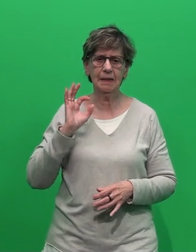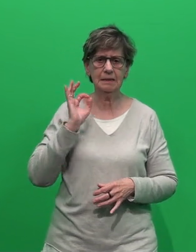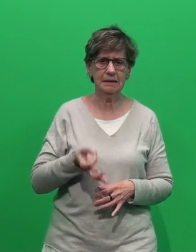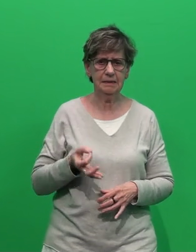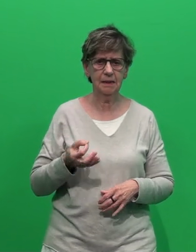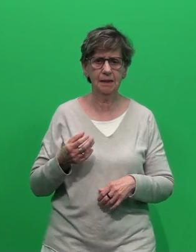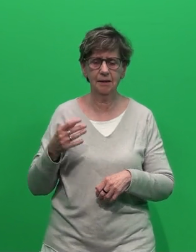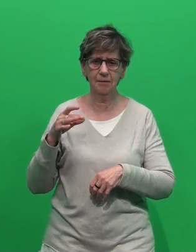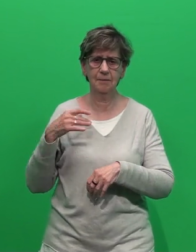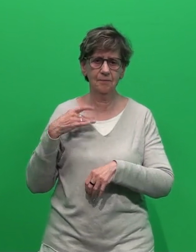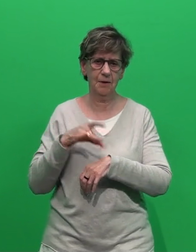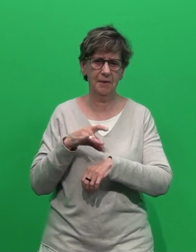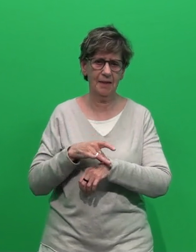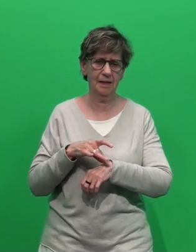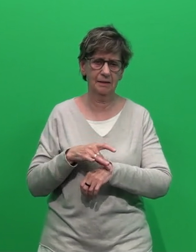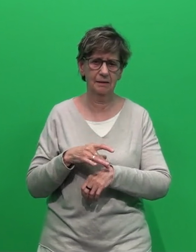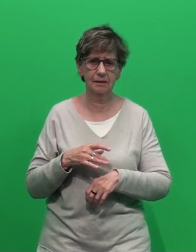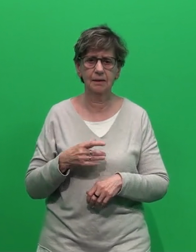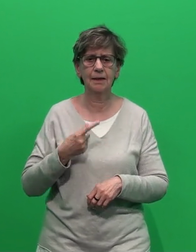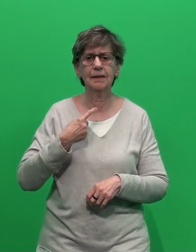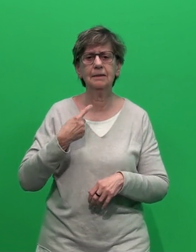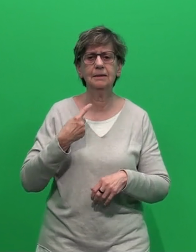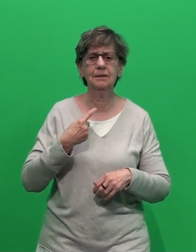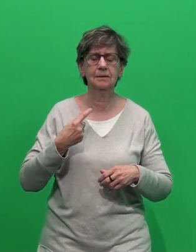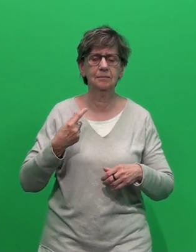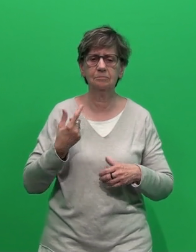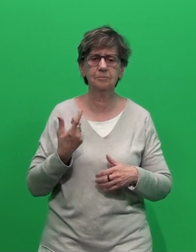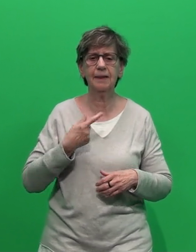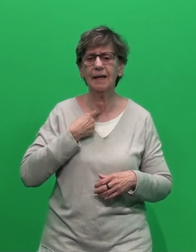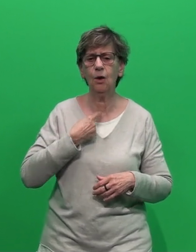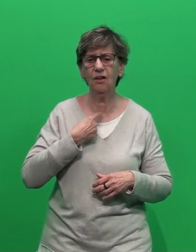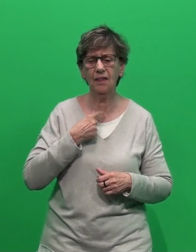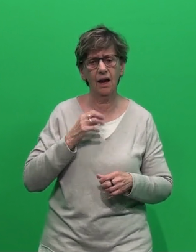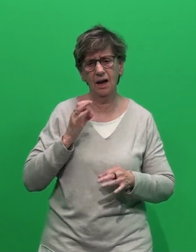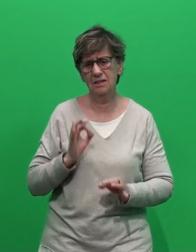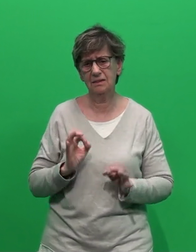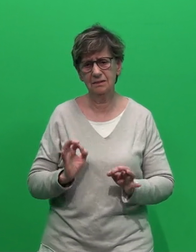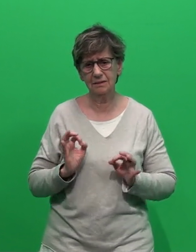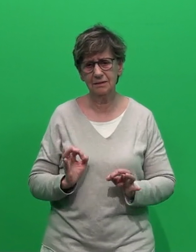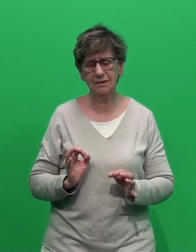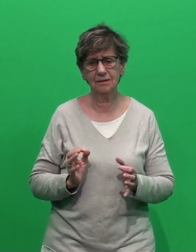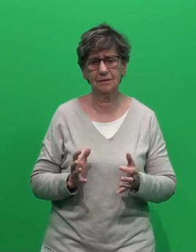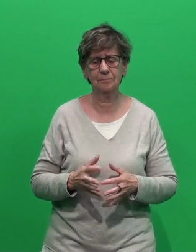Sí, tinc una malaltia de la tiroide.